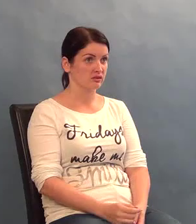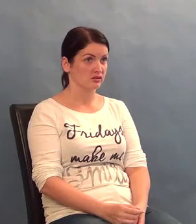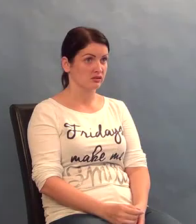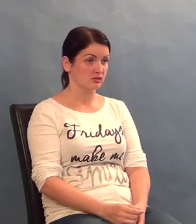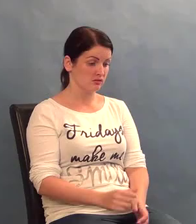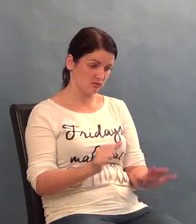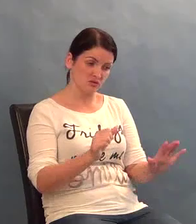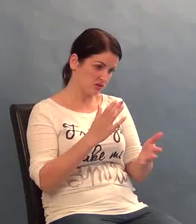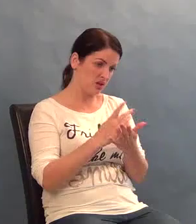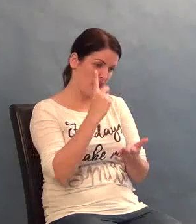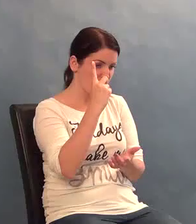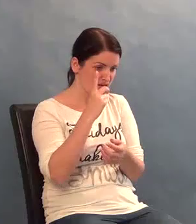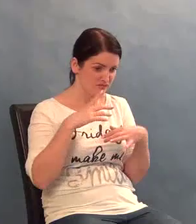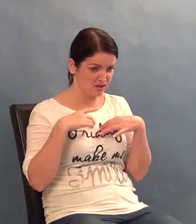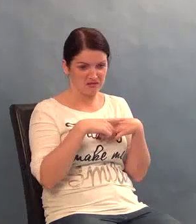Gdzie ten czwarty raz?